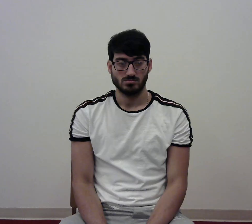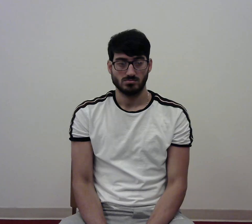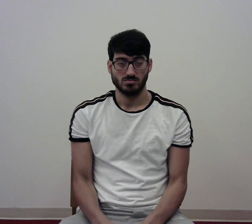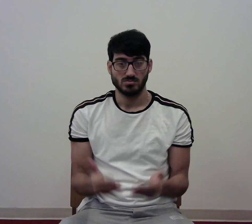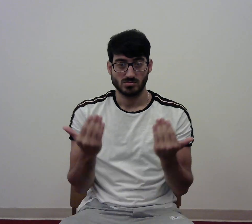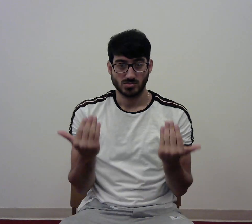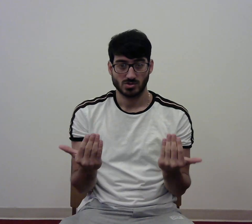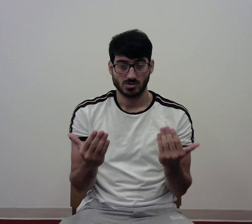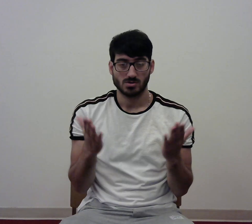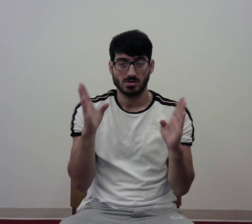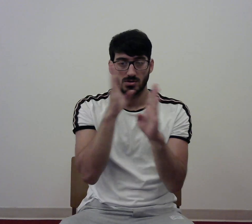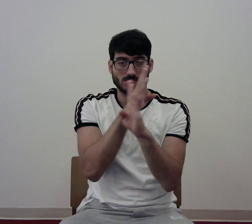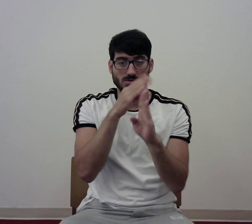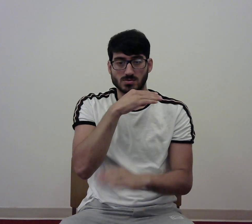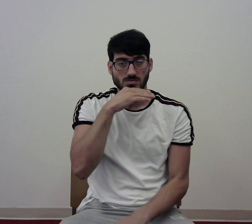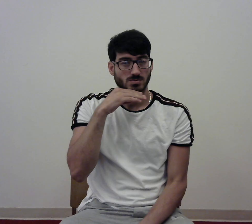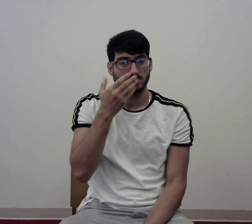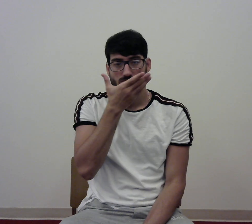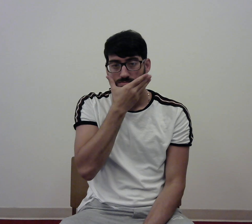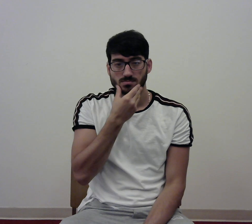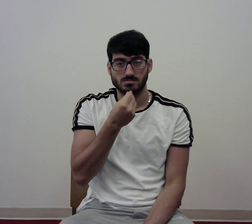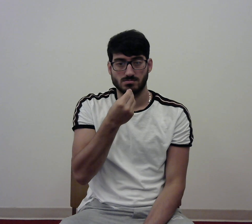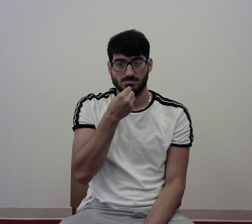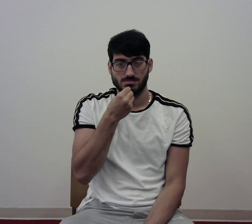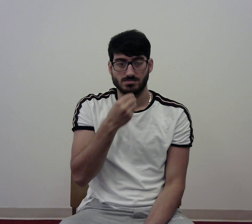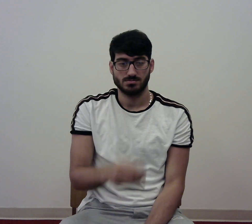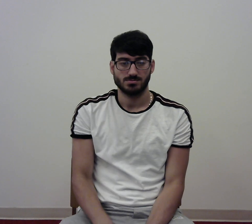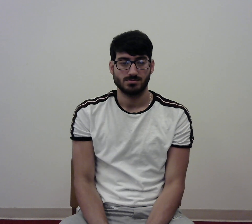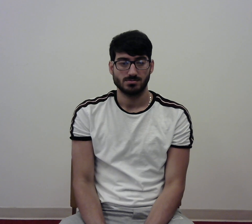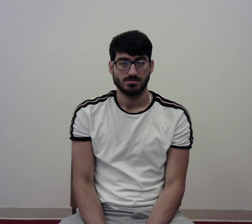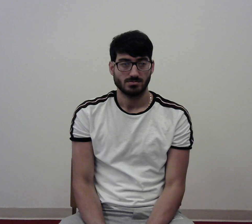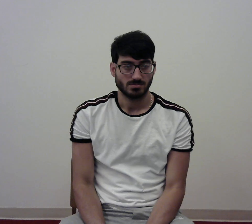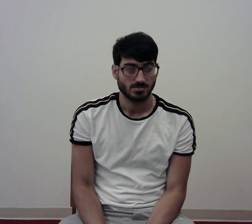Bu gün hava çox gözəldir